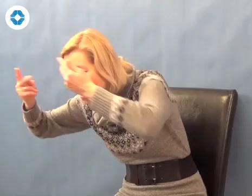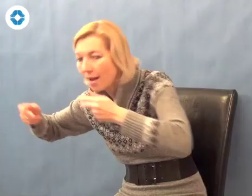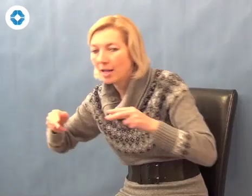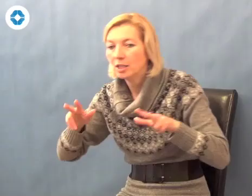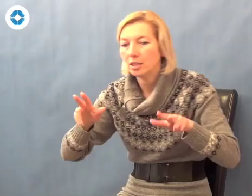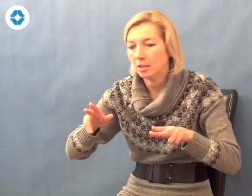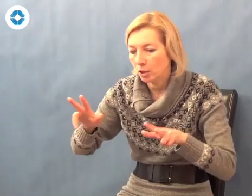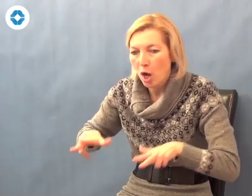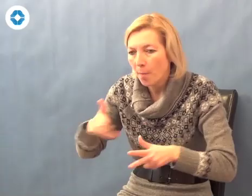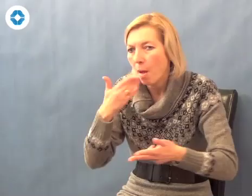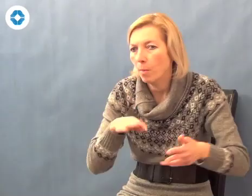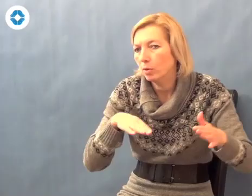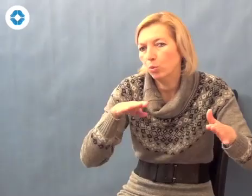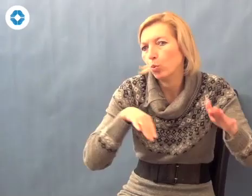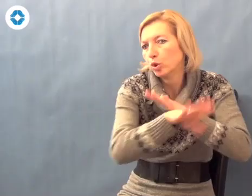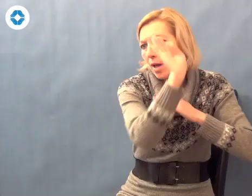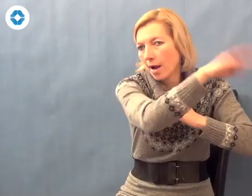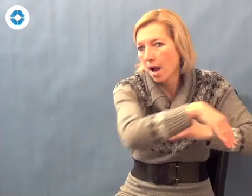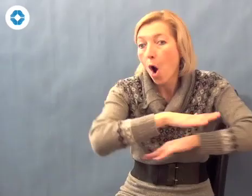Żaby nie było, uciekła przez okno.